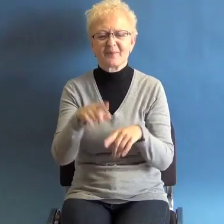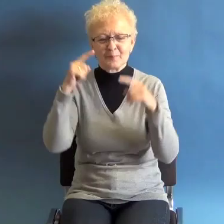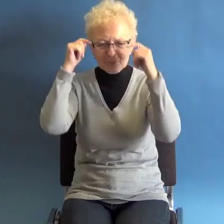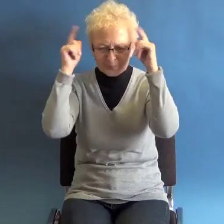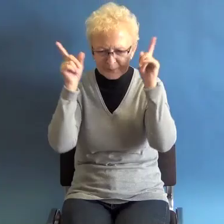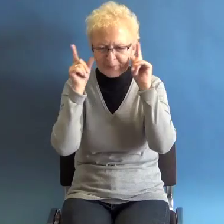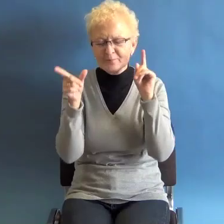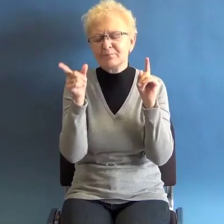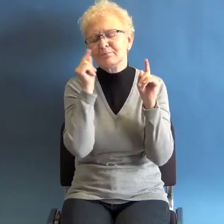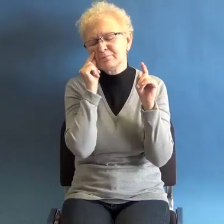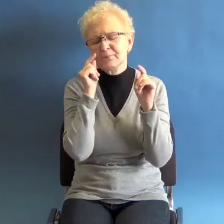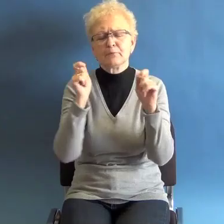Myszka Miki śpi.